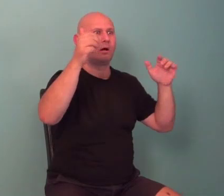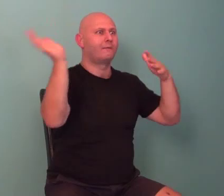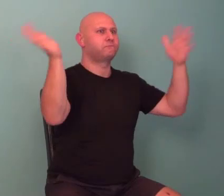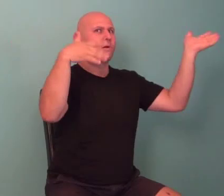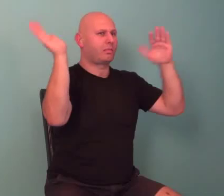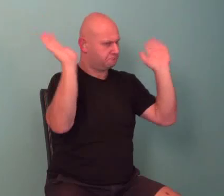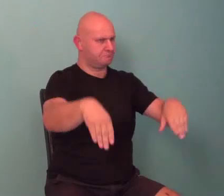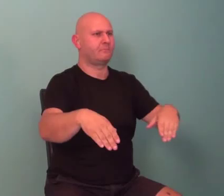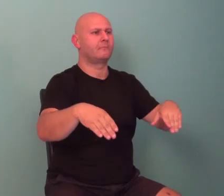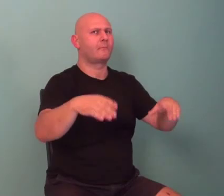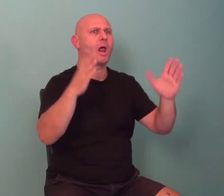Jeśli jest wiatr, to nie szkodzi.